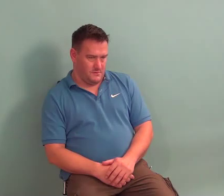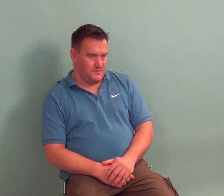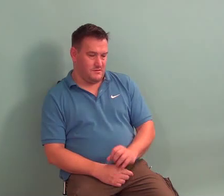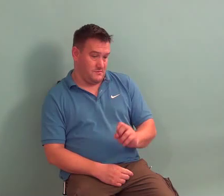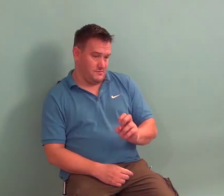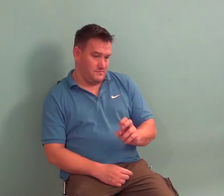Tak.